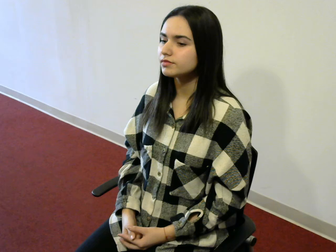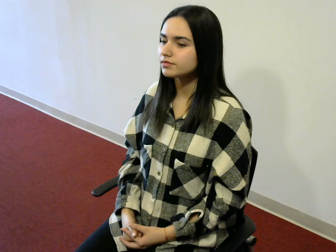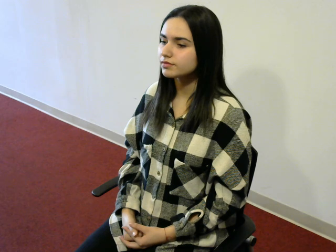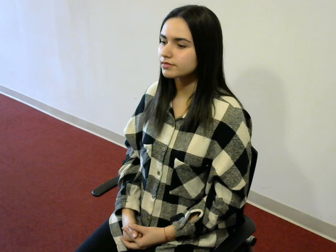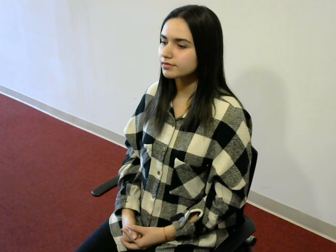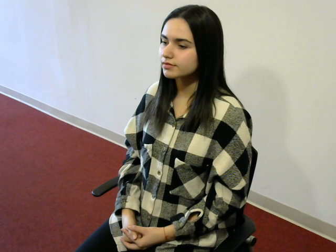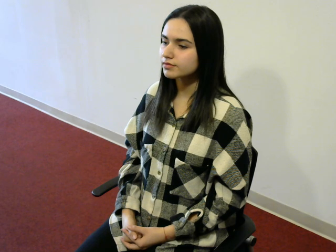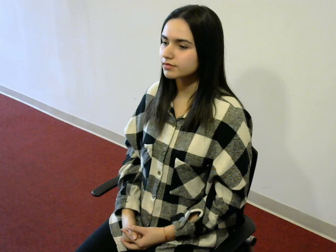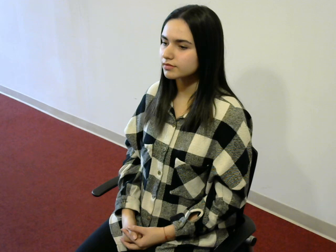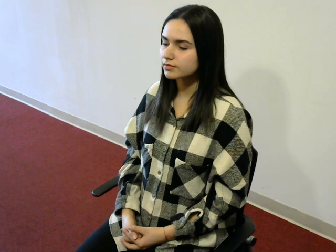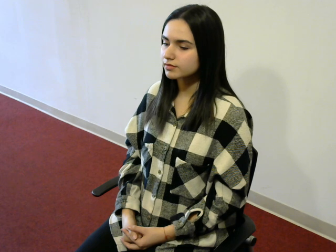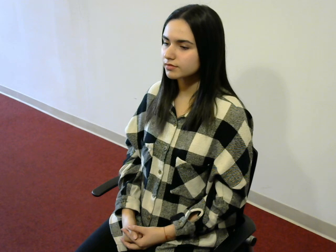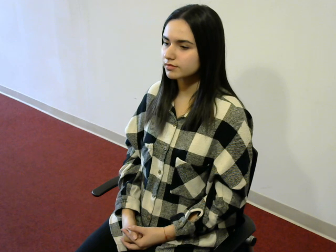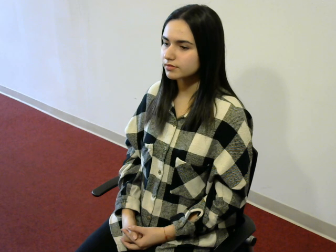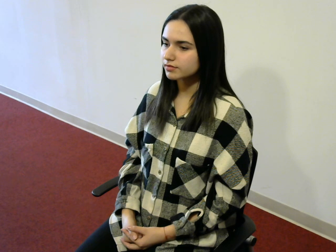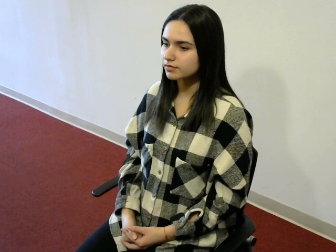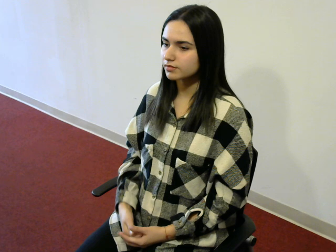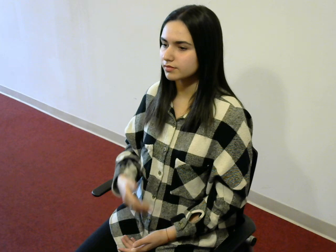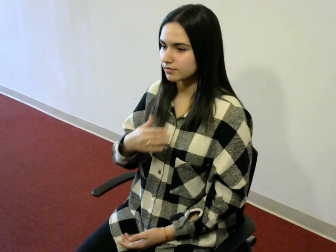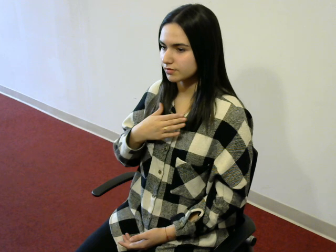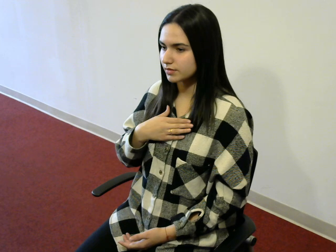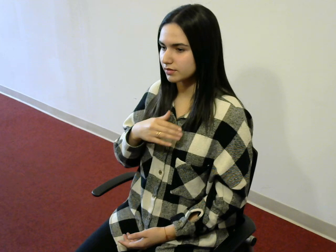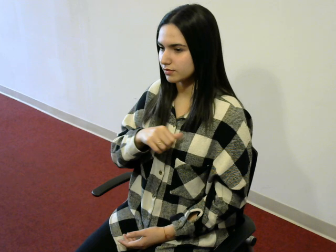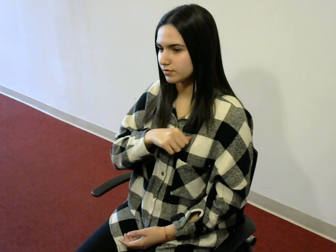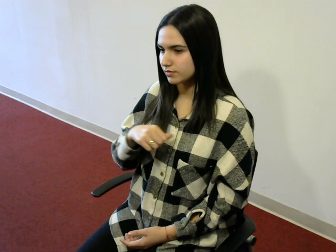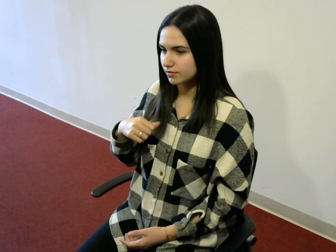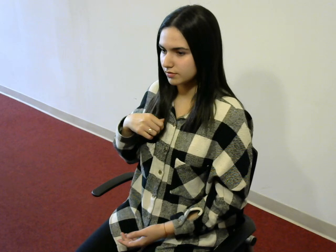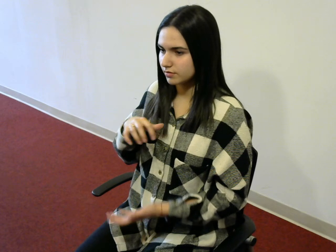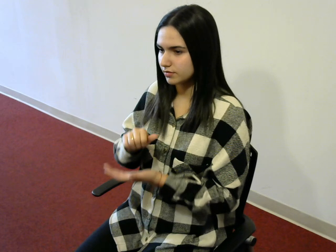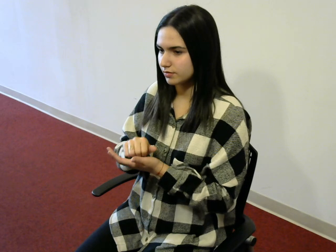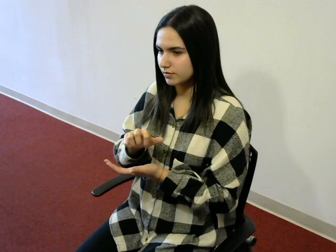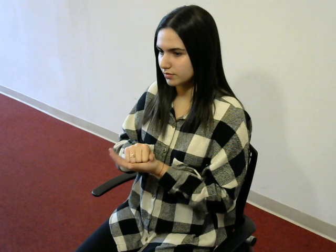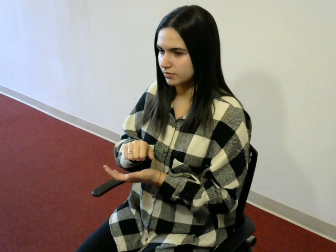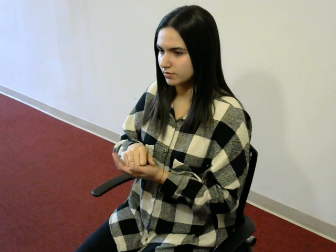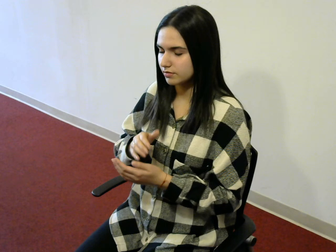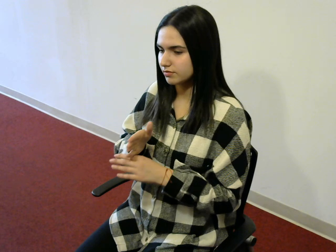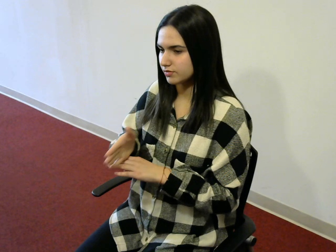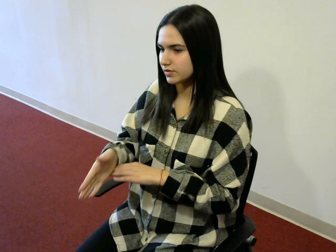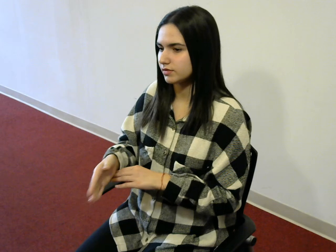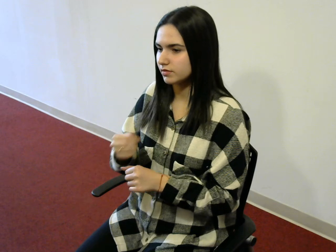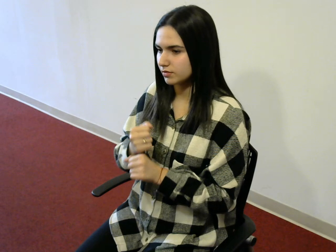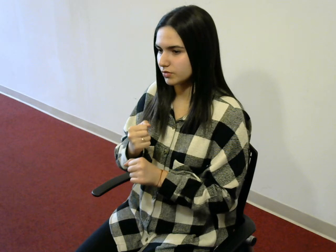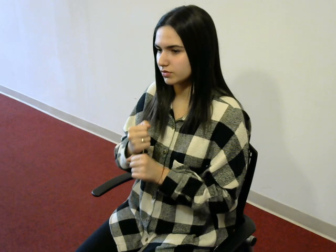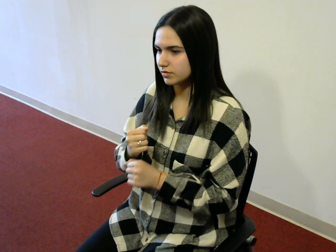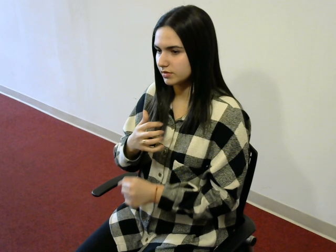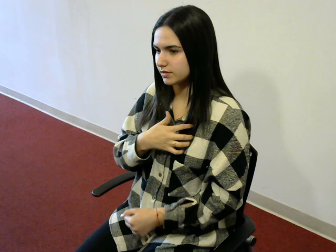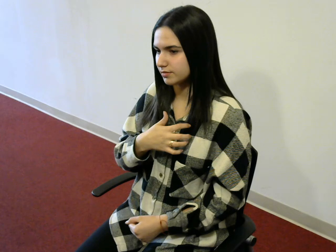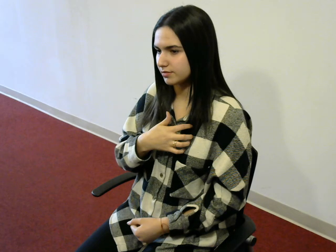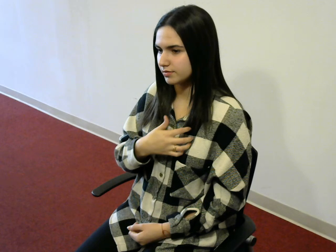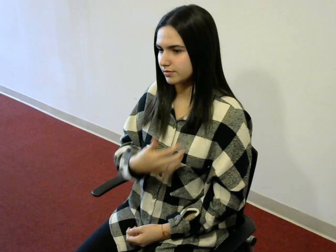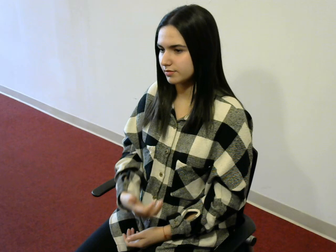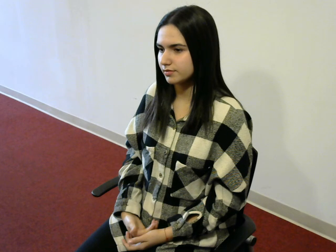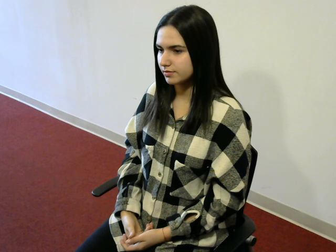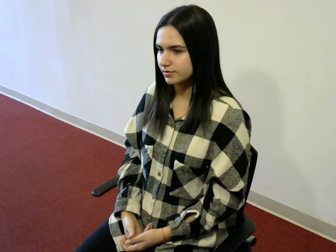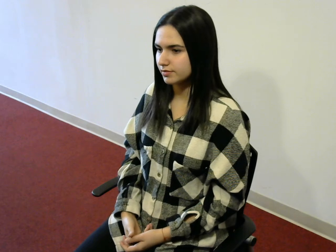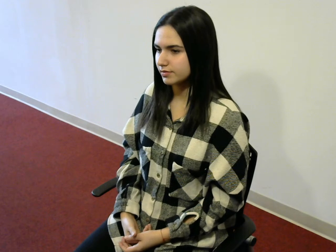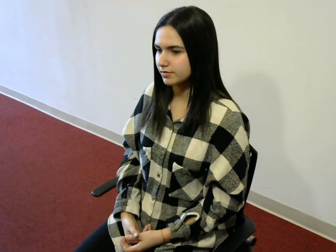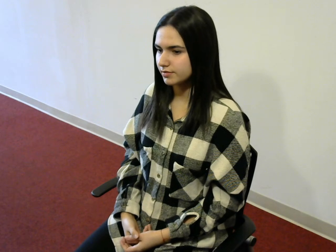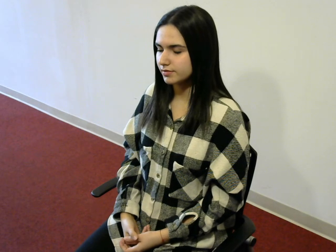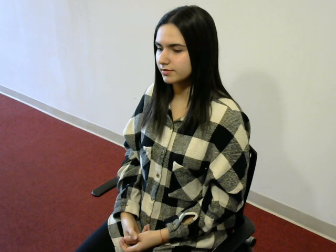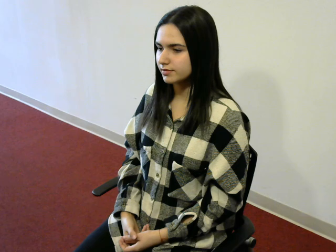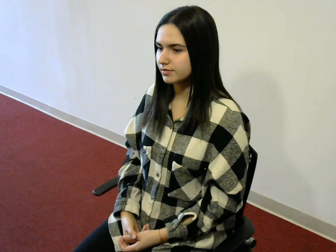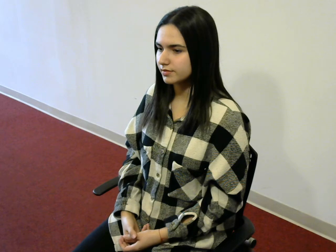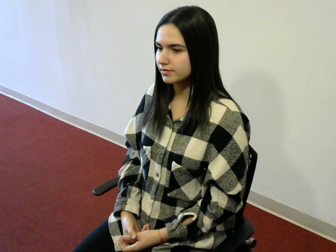Mən özünüməşğulluğa müraciət etmək istəyirəm